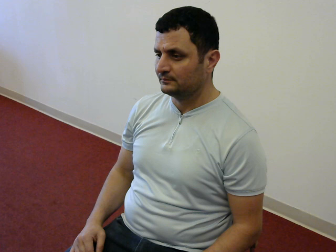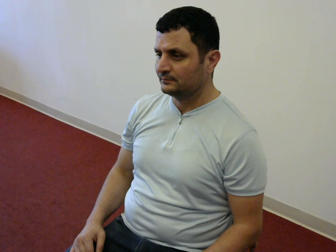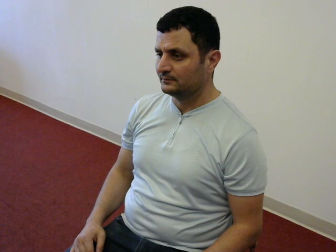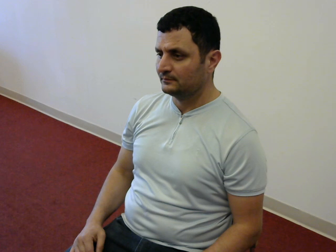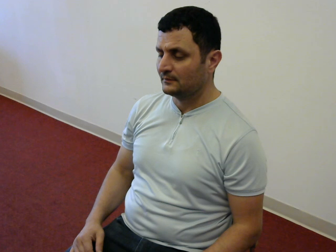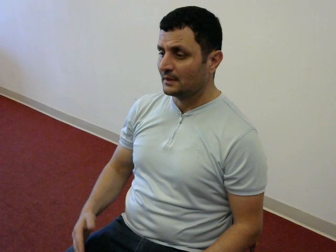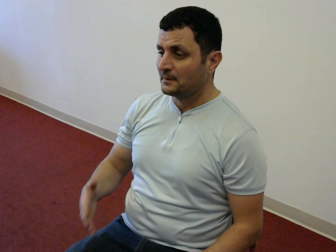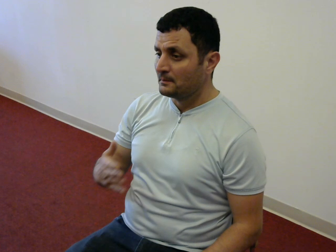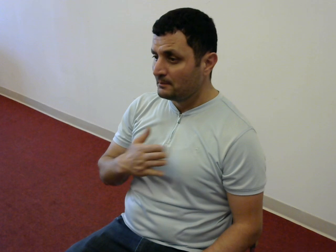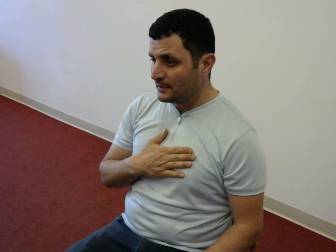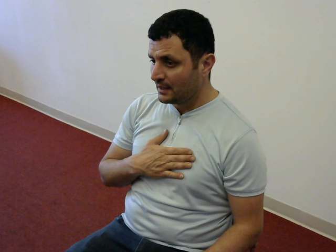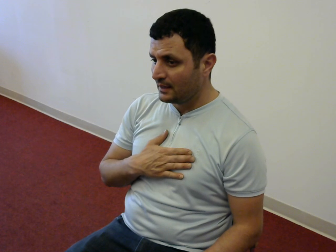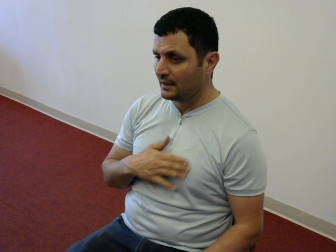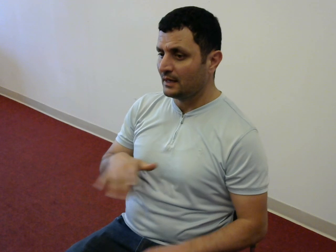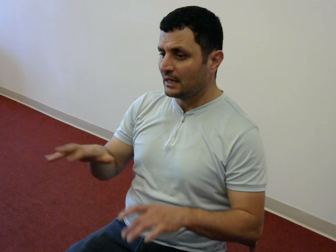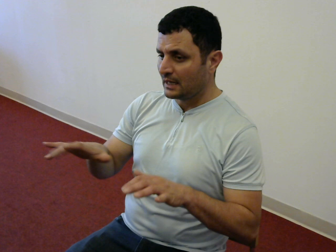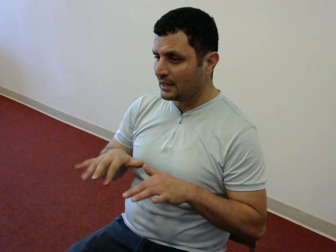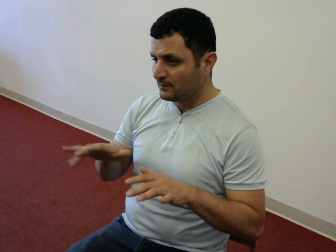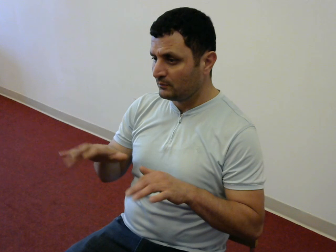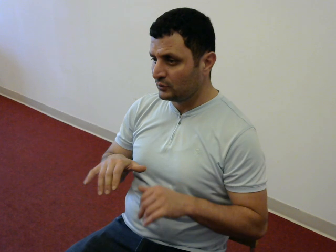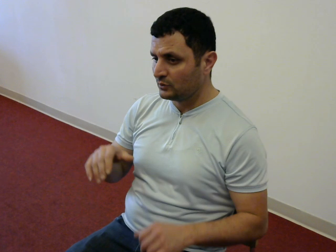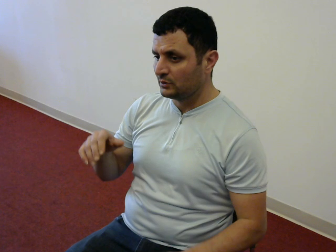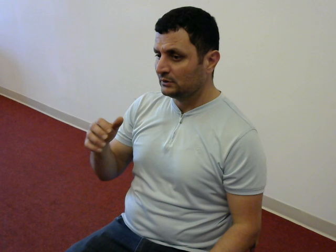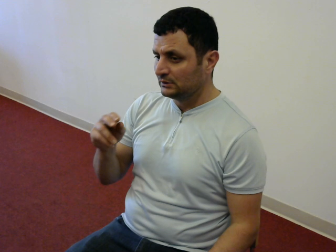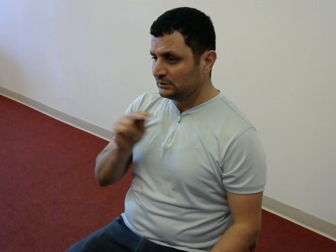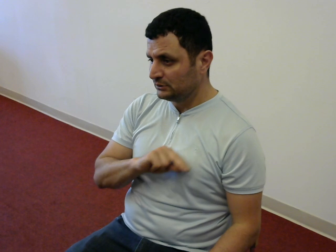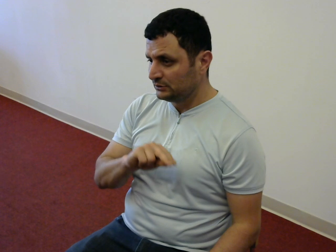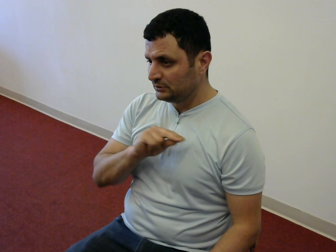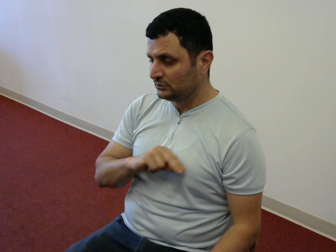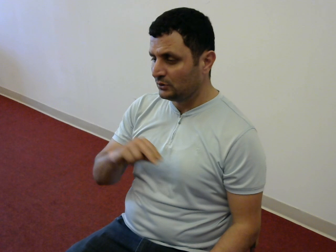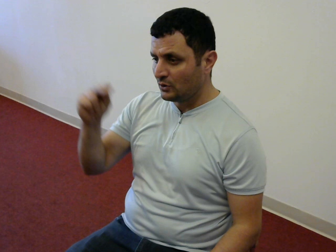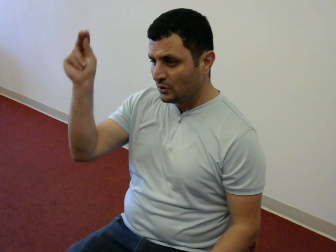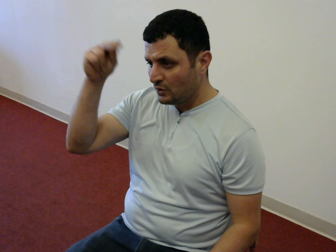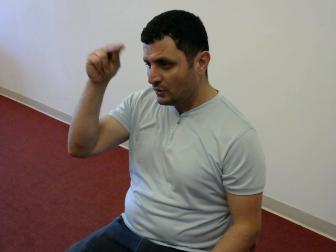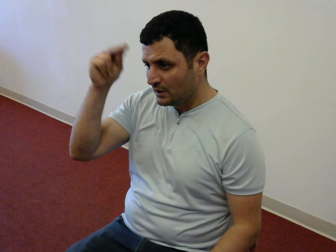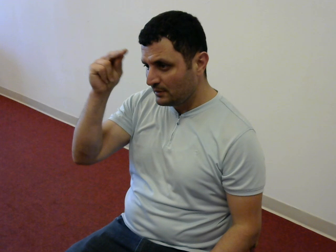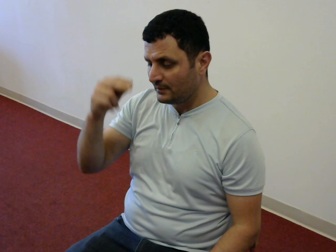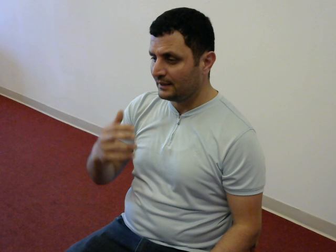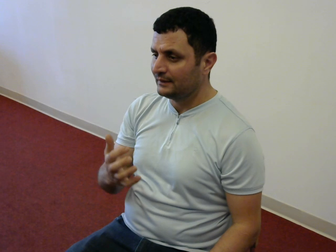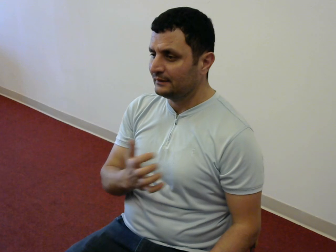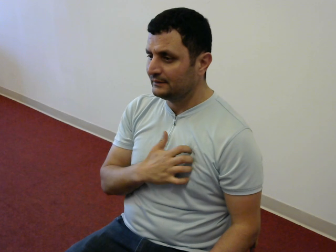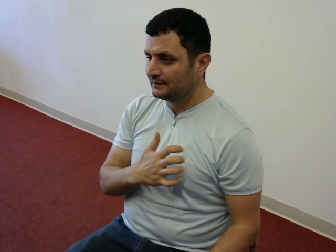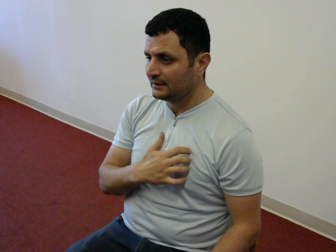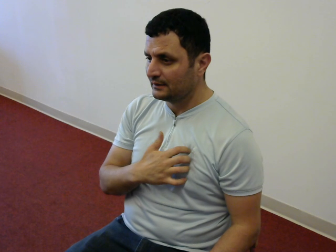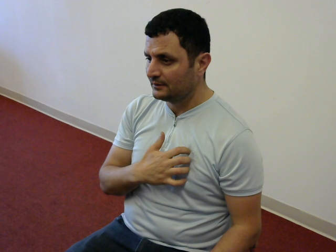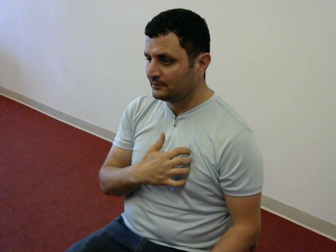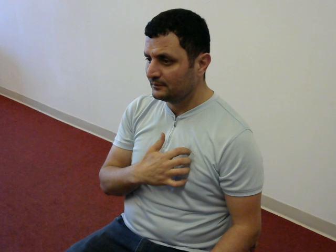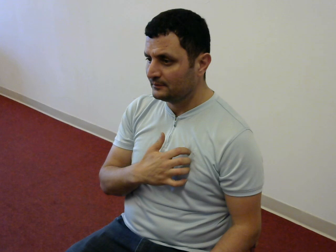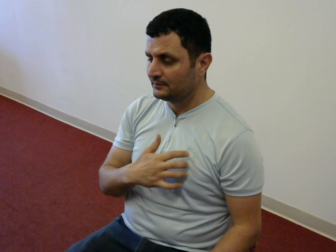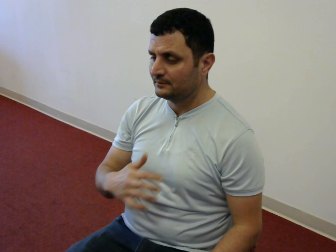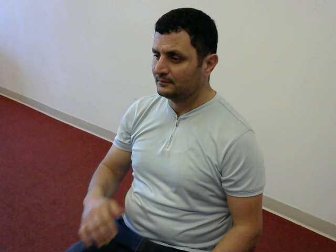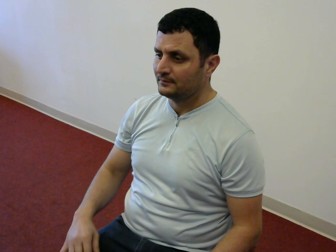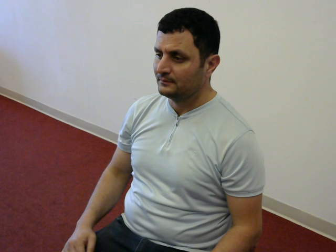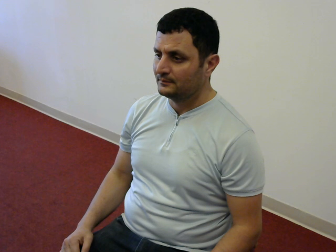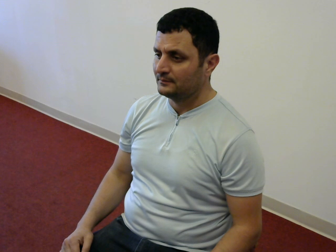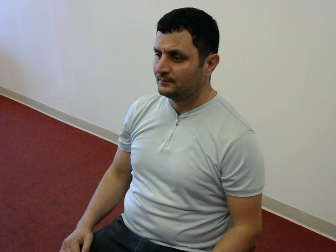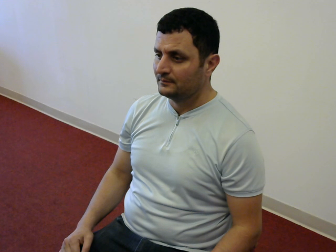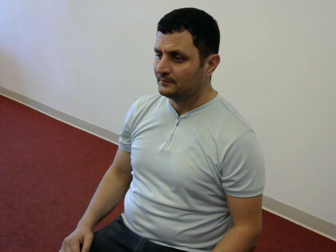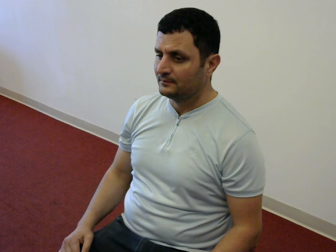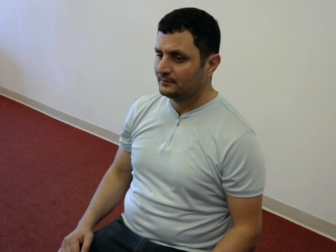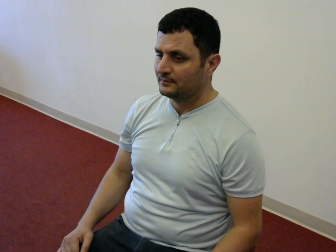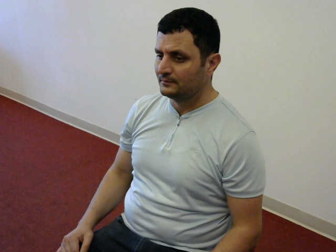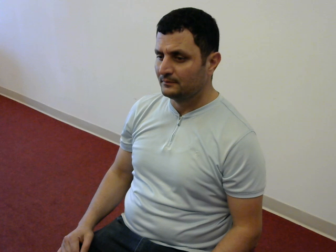Mən kompüterdə işləməyi öyrənmək istəyirəm